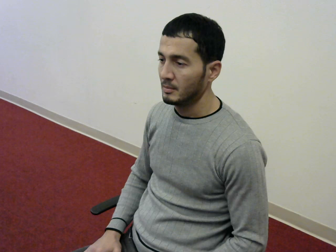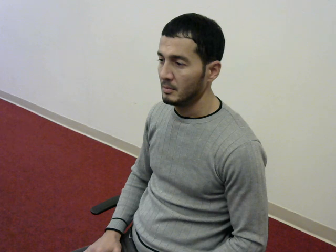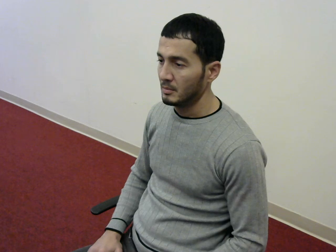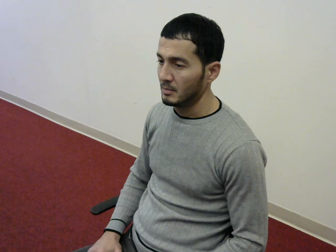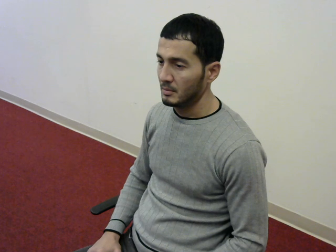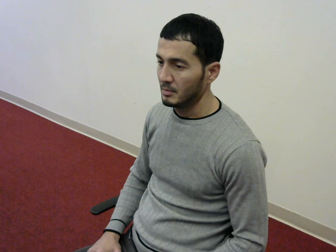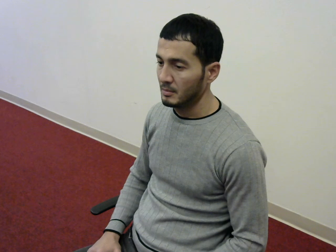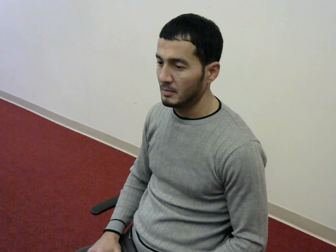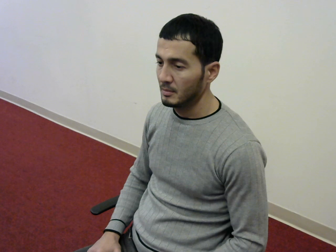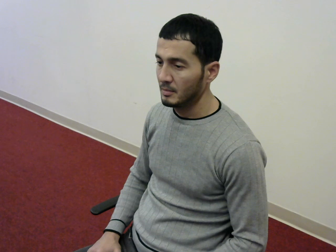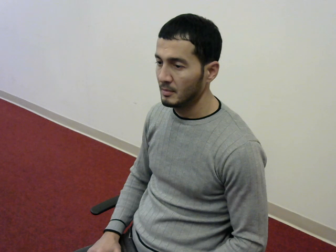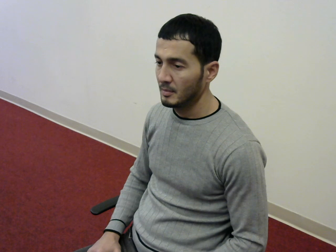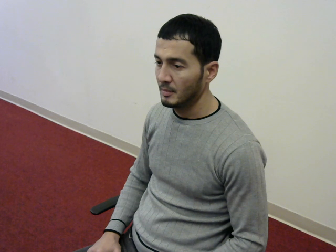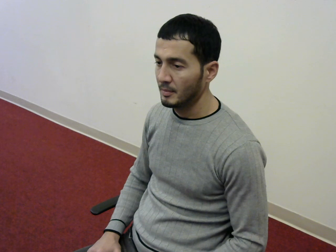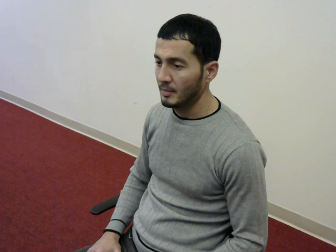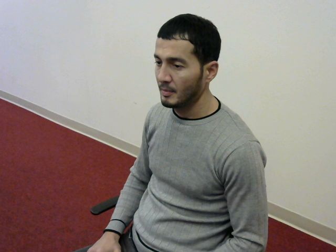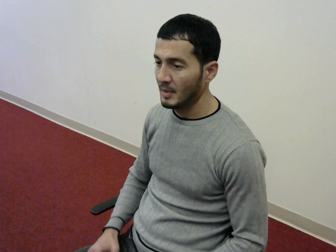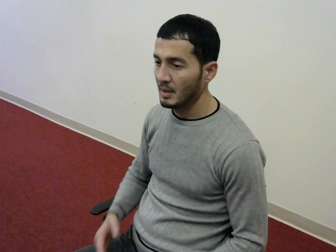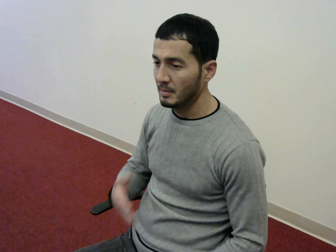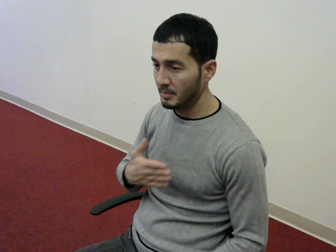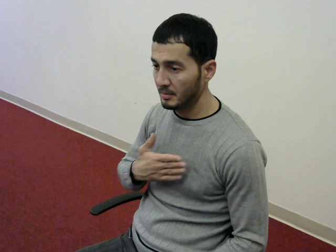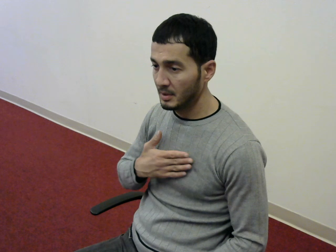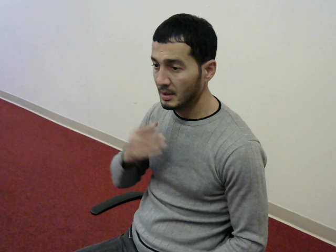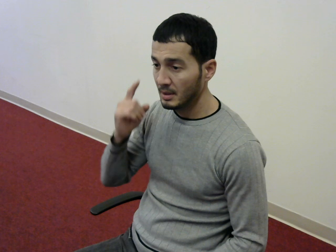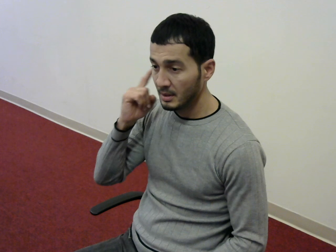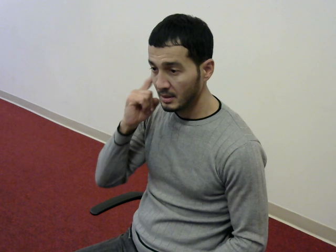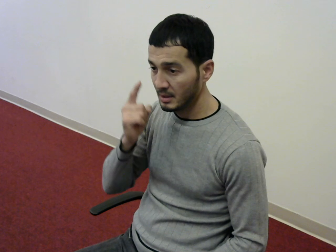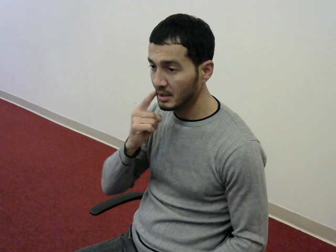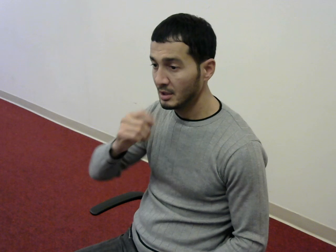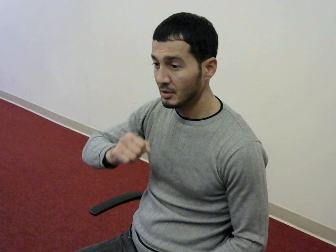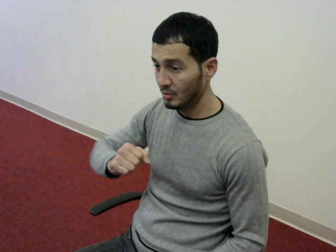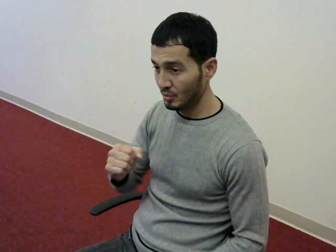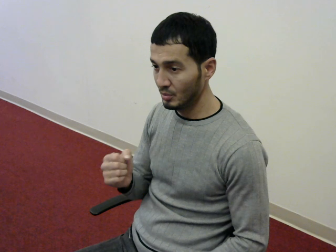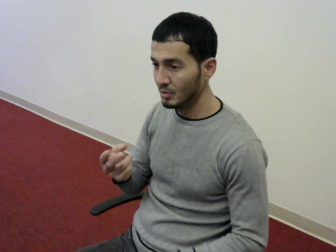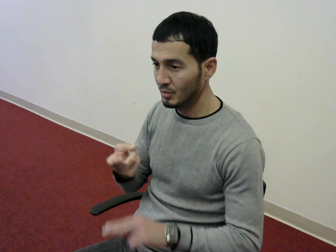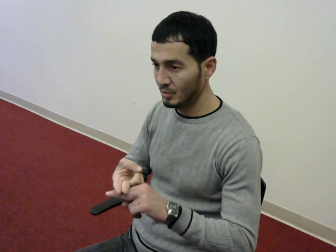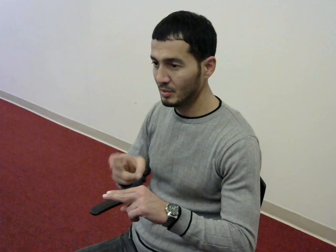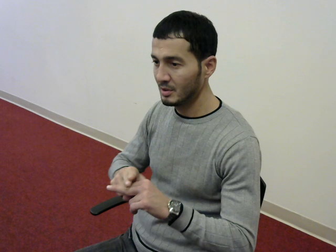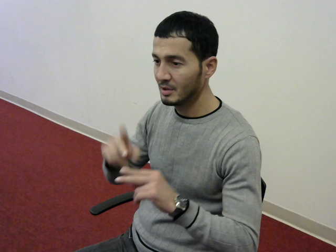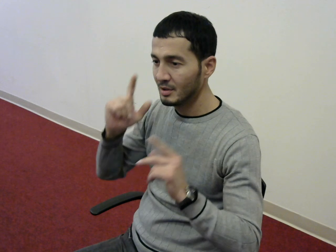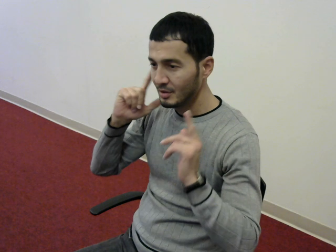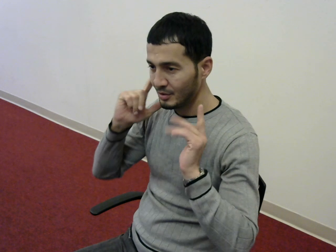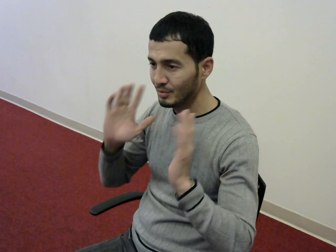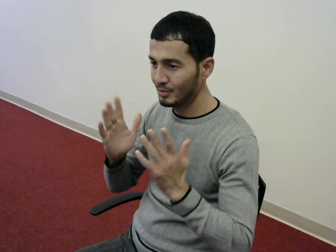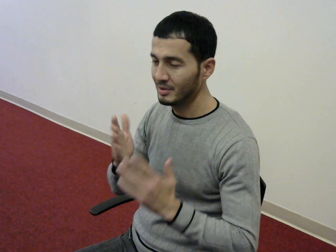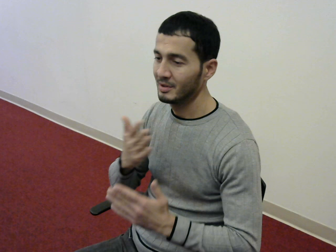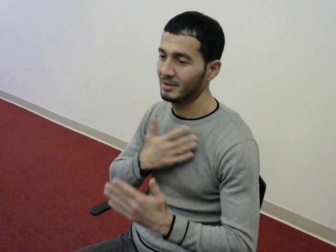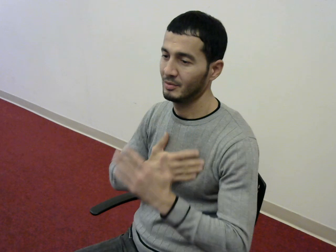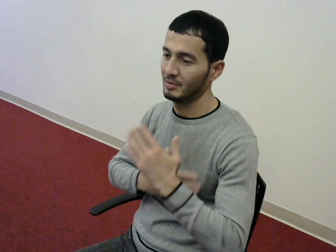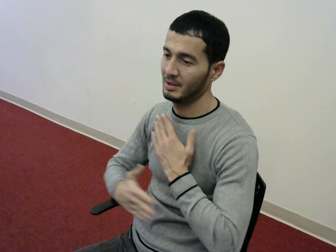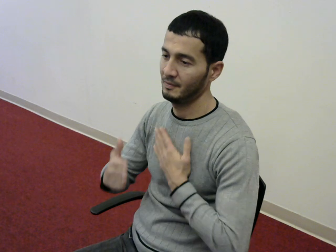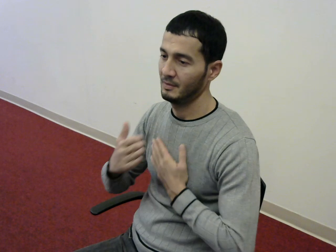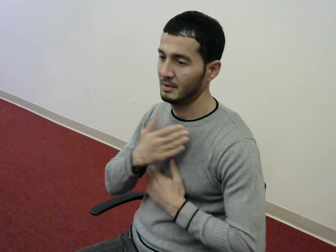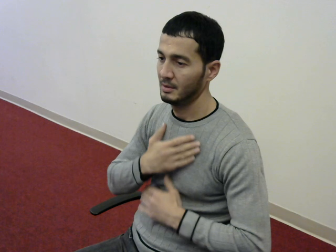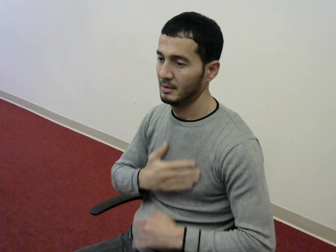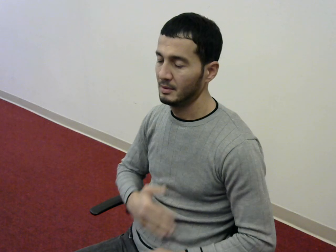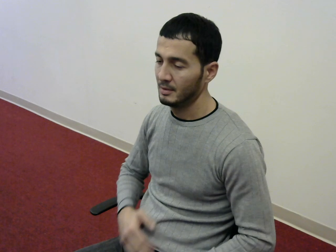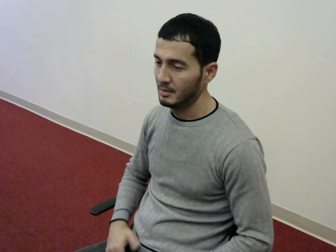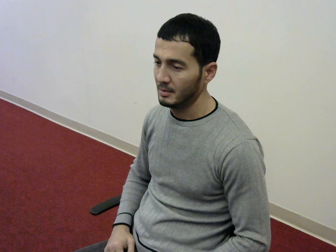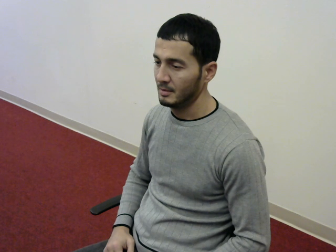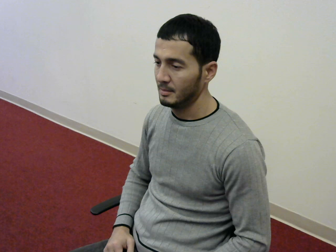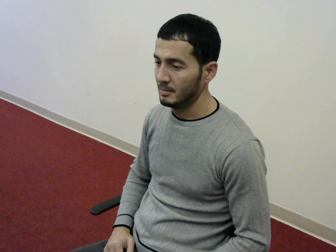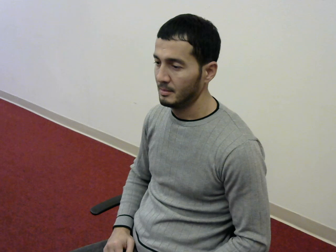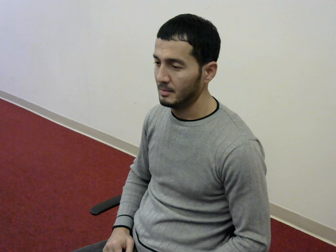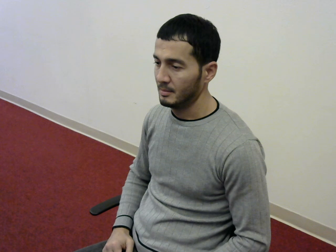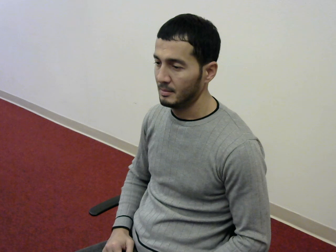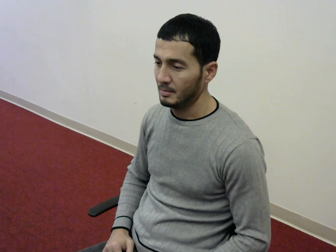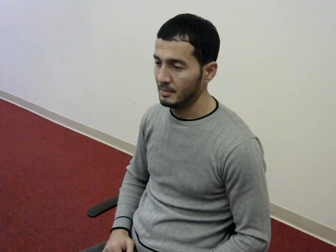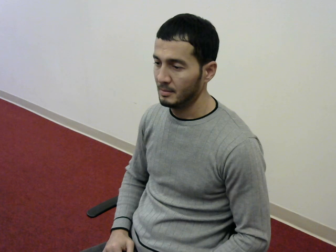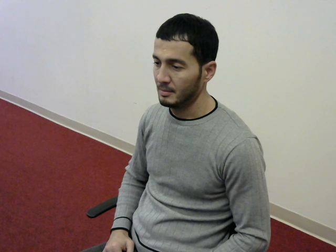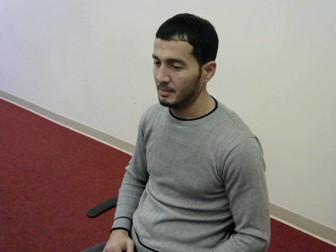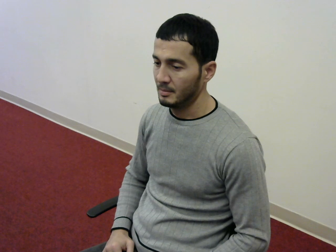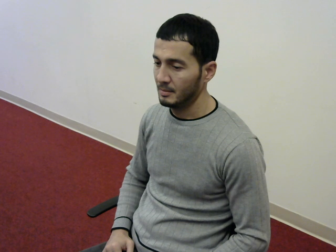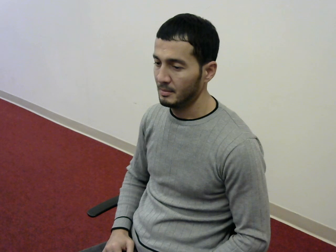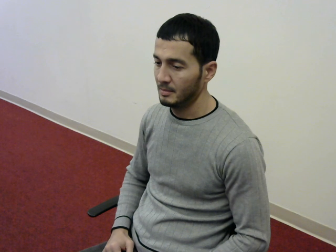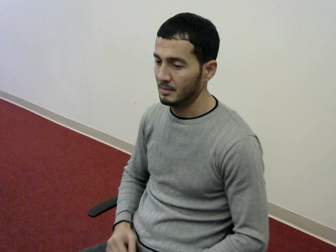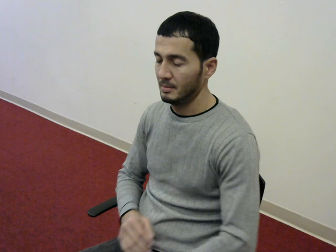Mənim eşitmə məhdudiyyətli dostlarım bu xəbərə sevinəcək